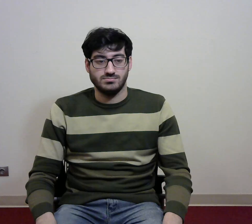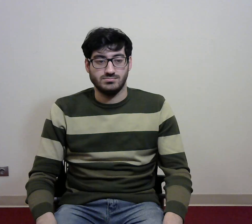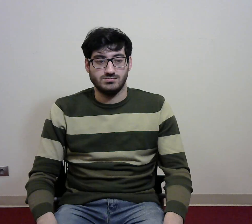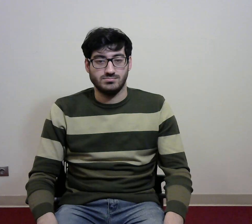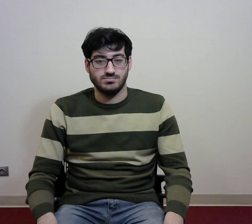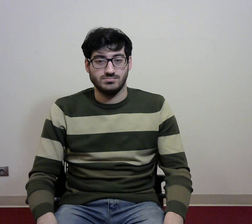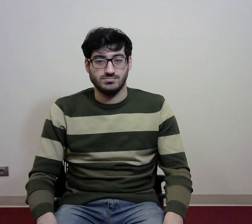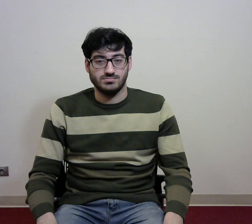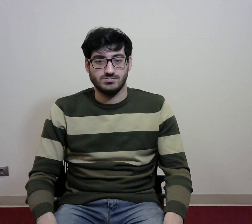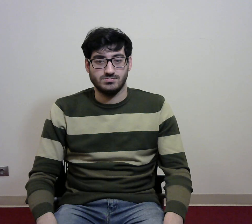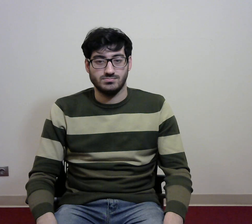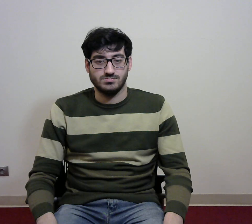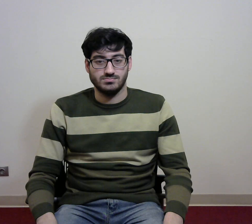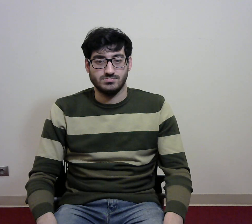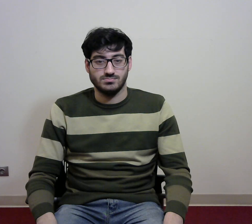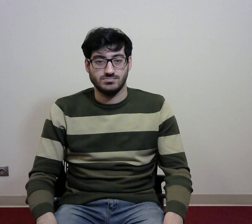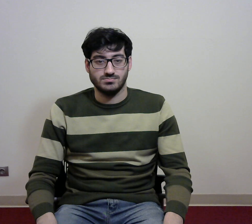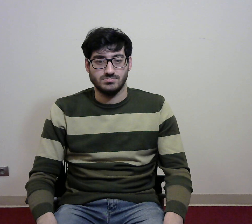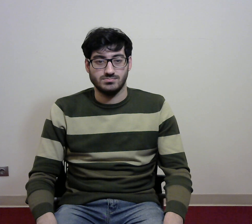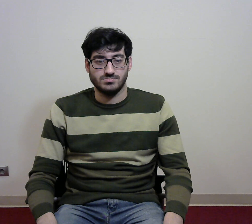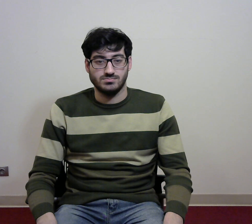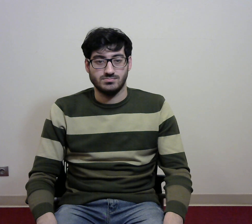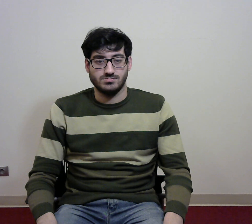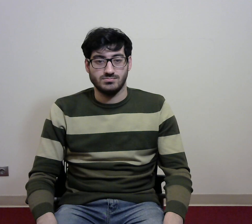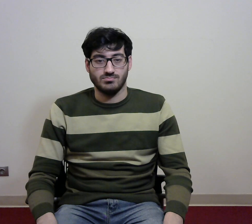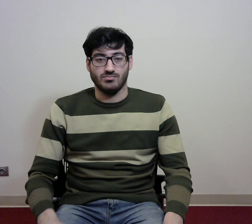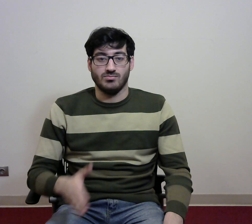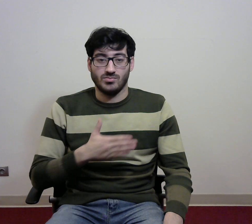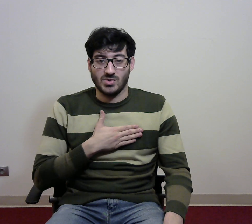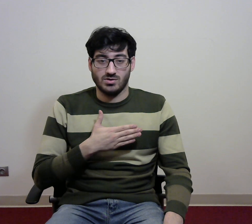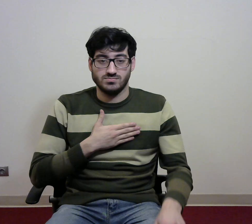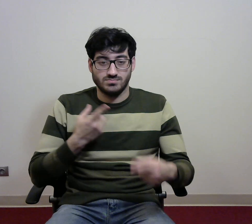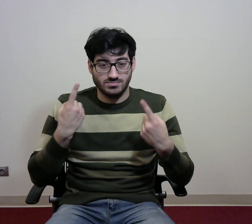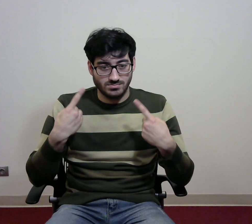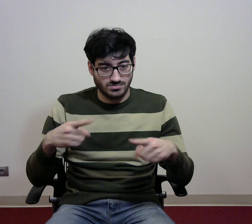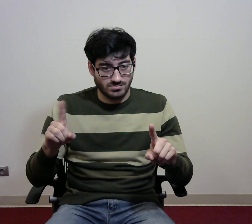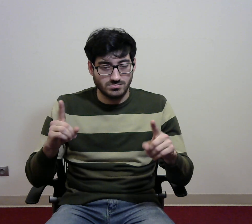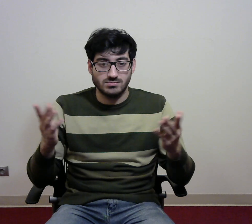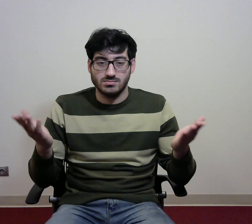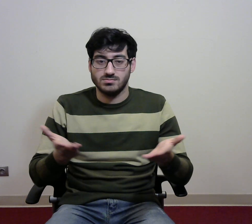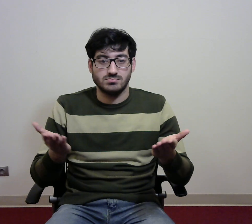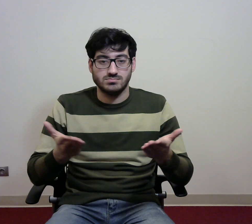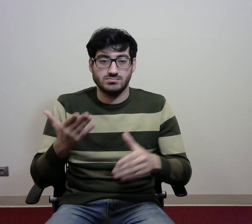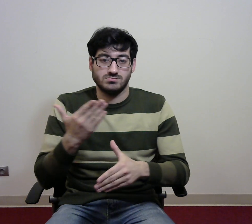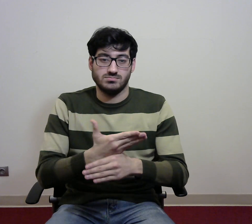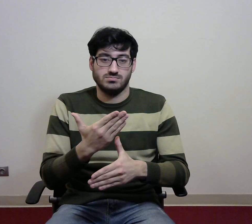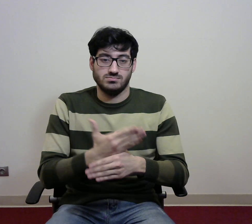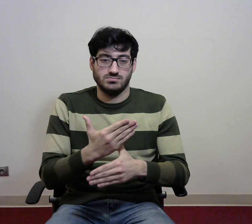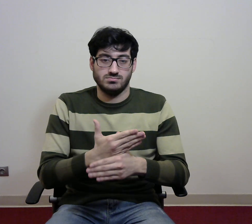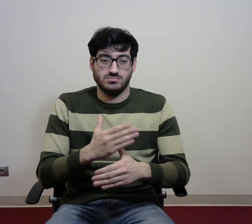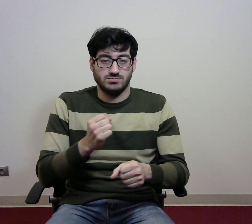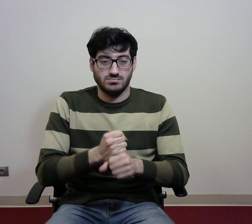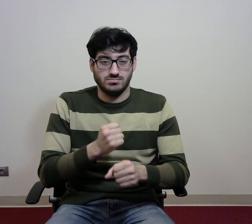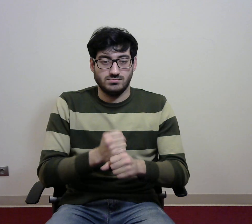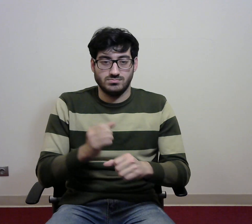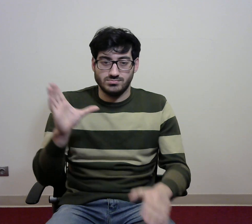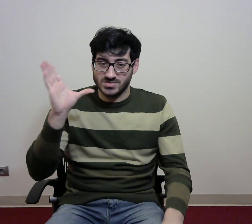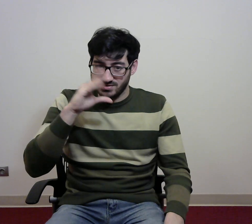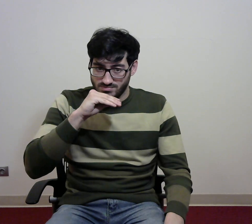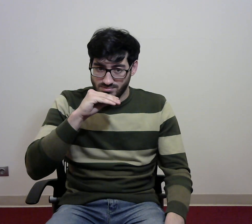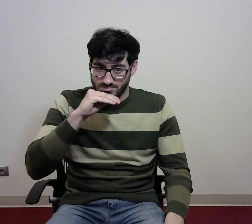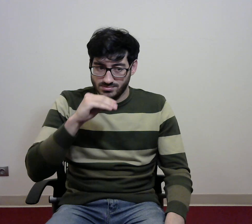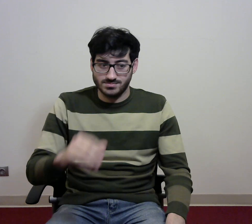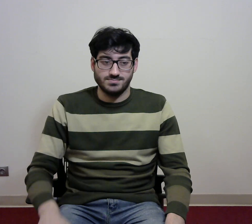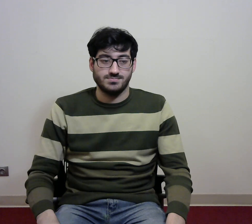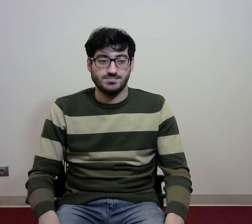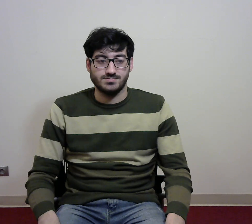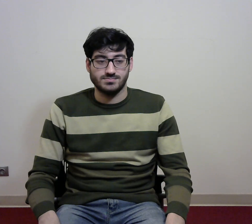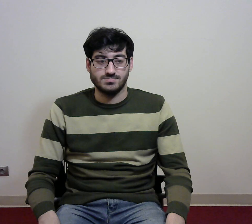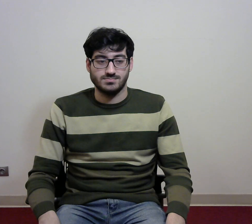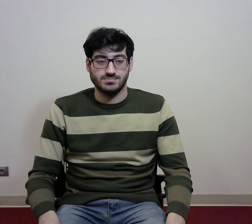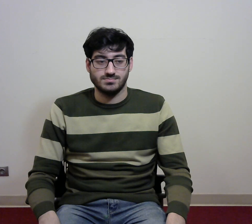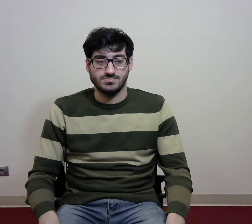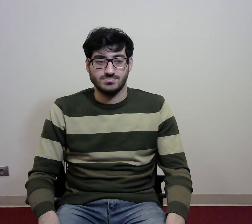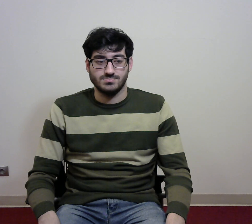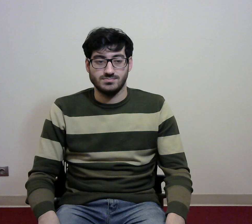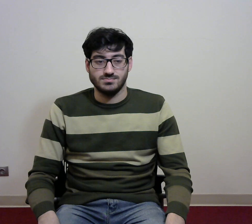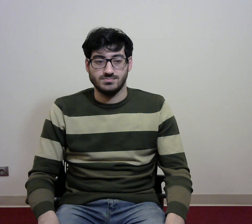Mənə başqa hansı köməkliyi edə bilərsiniz?